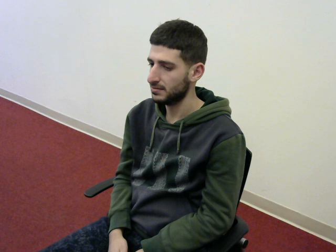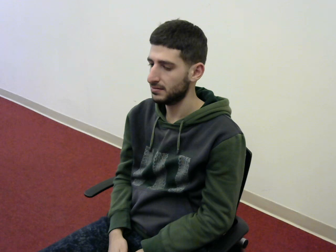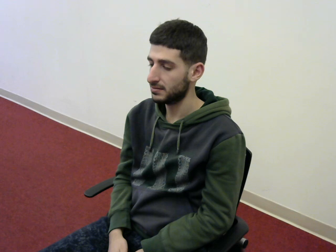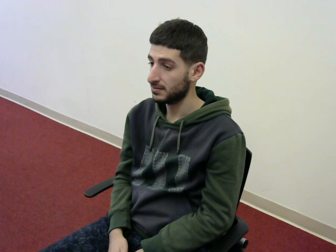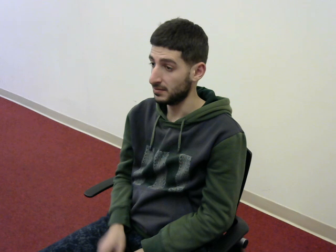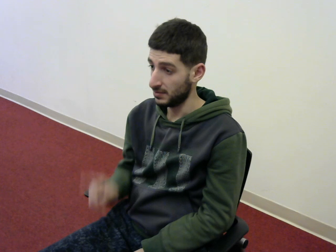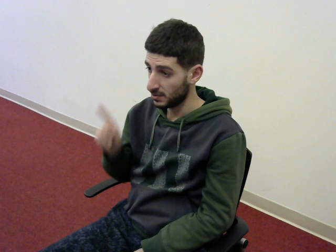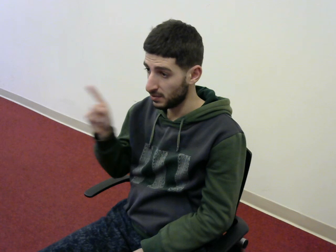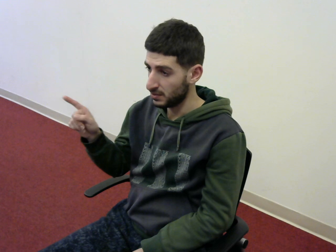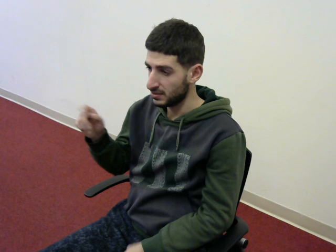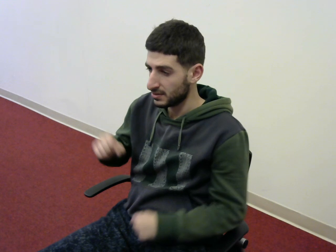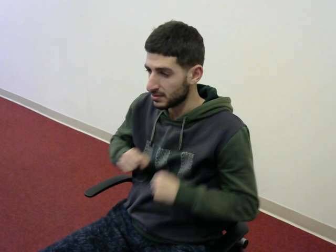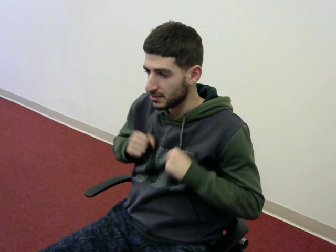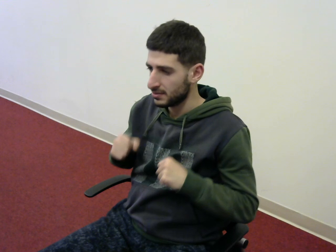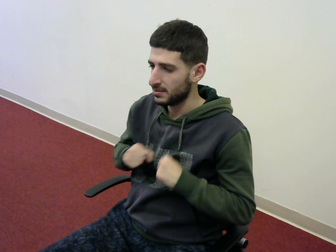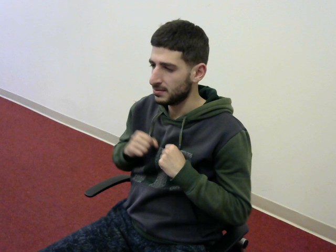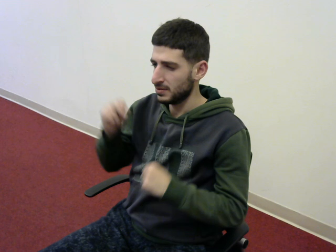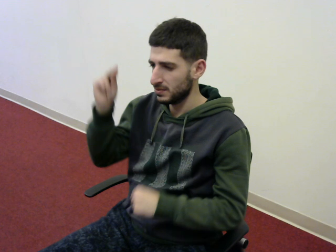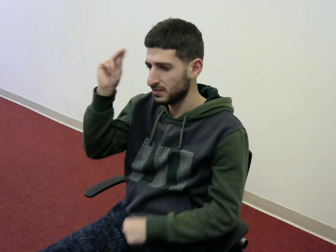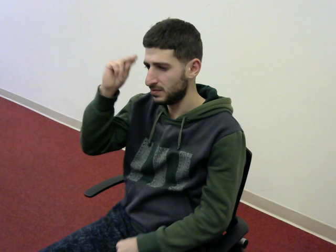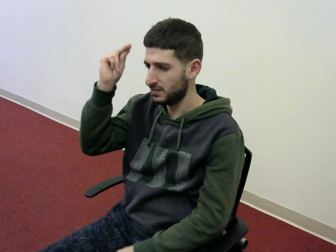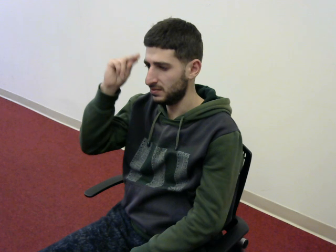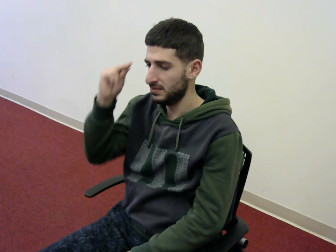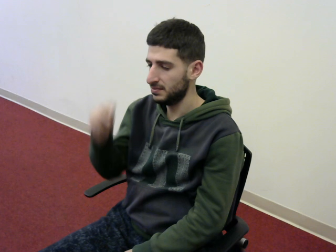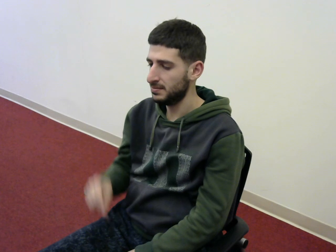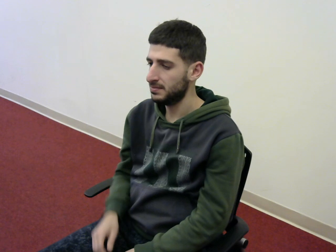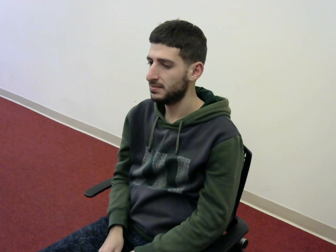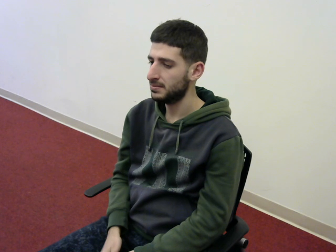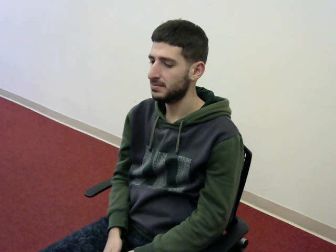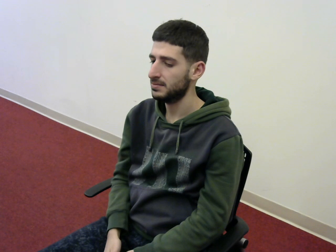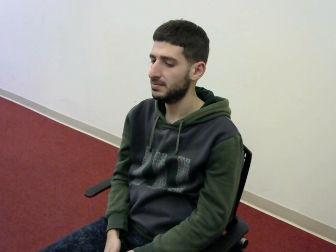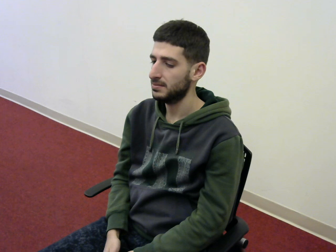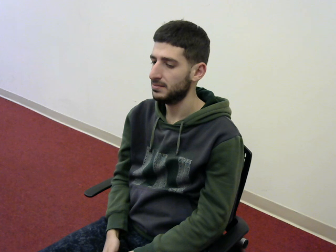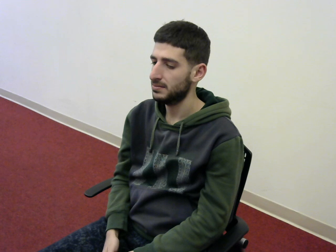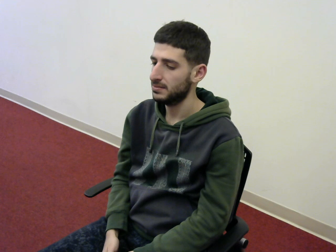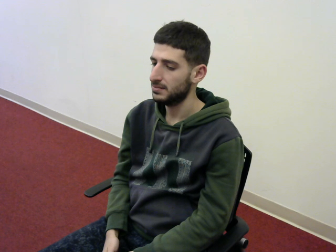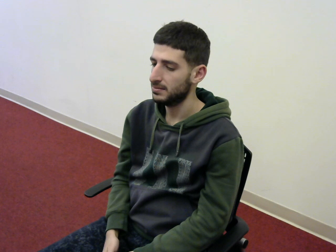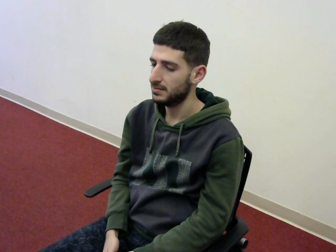O çalışqan şagirddir